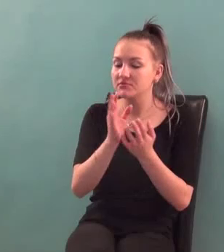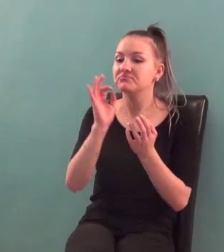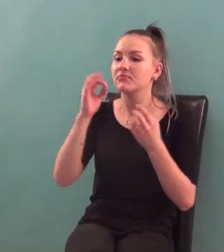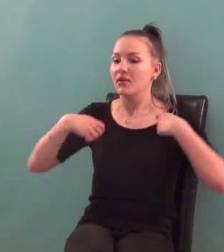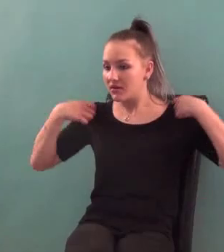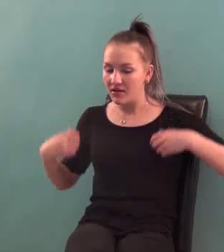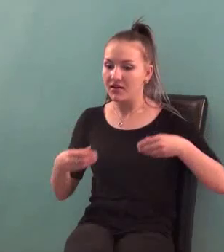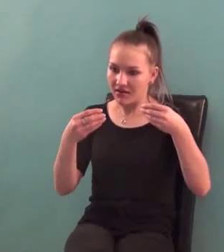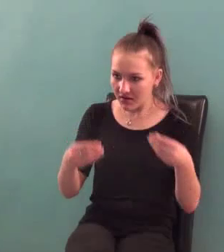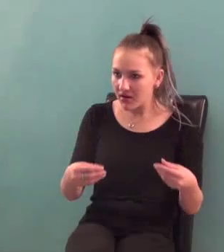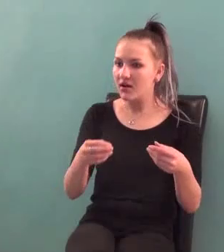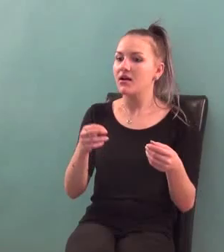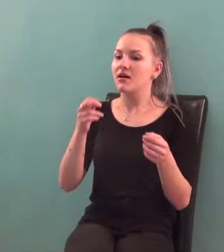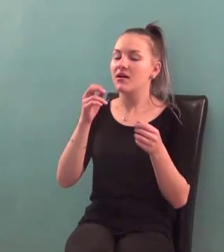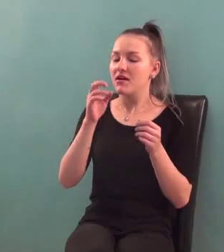Zdejmuje nosidło z pleców.